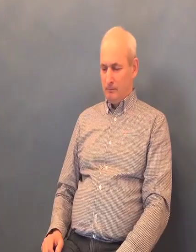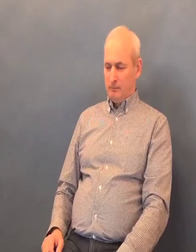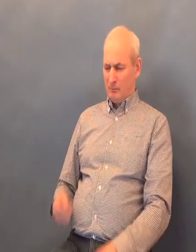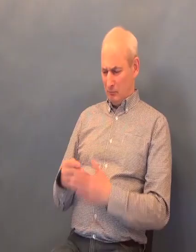Aha. To.